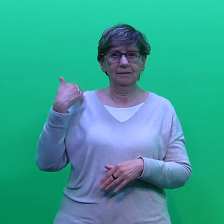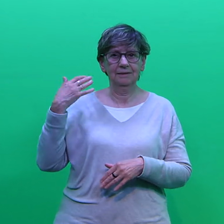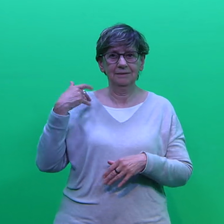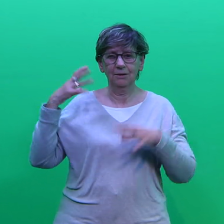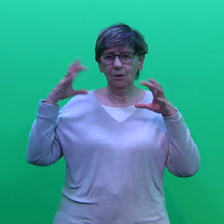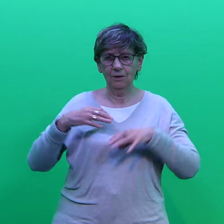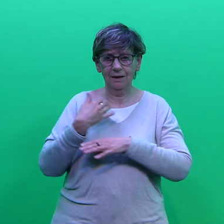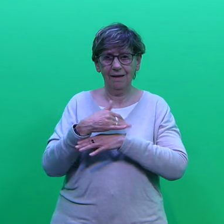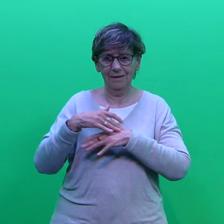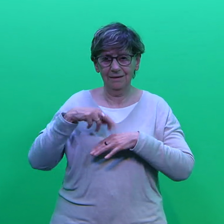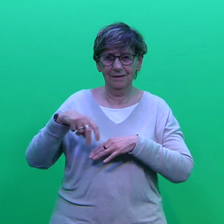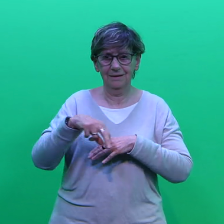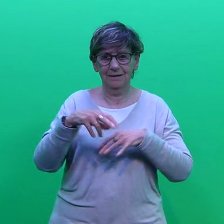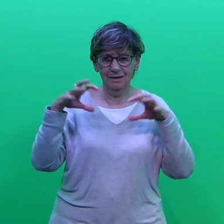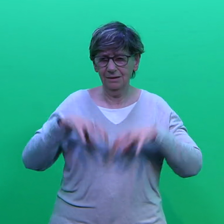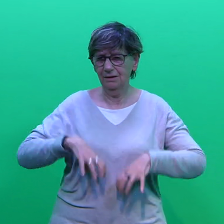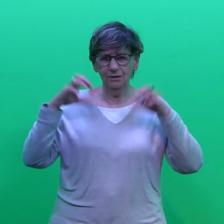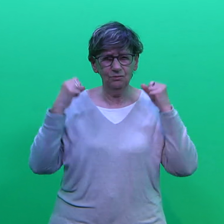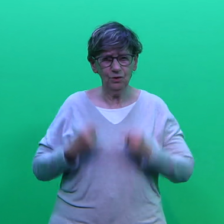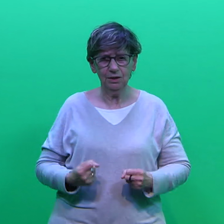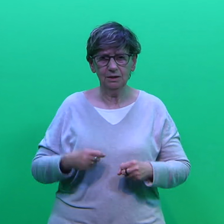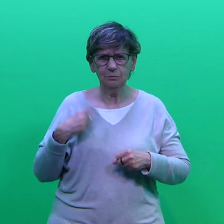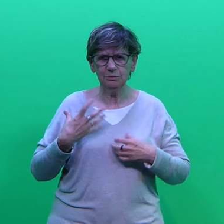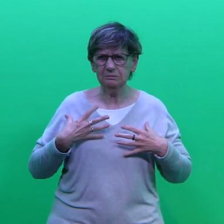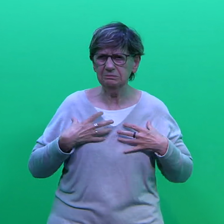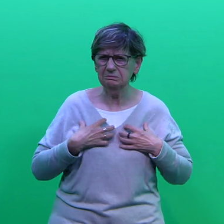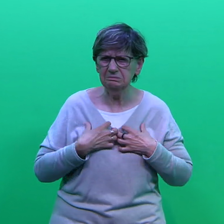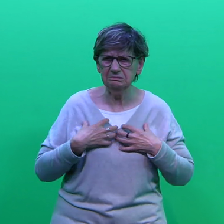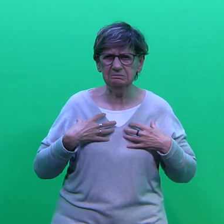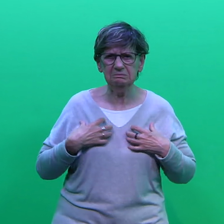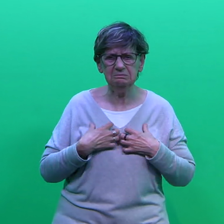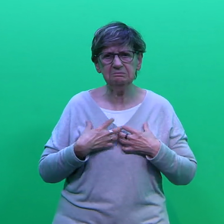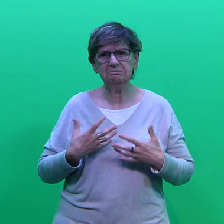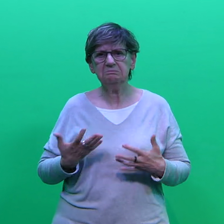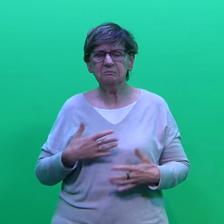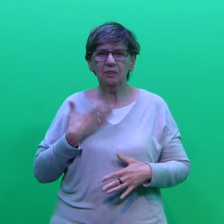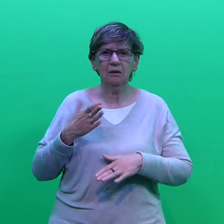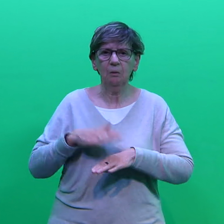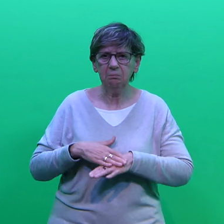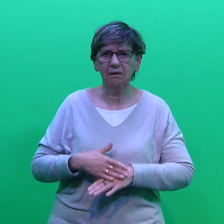Abans estava plovent i jo estava caminant pel carrer, plovia molt i després he sentit els pulmons atapeïts, potser és per això.